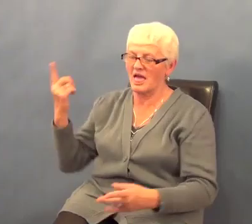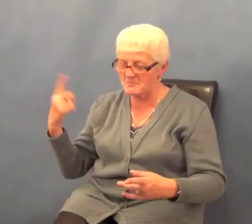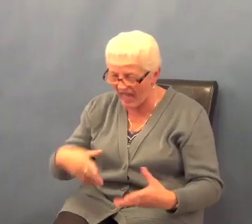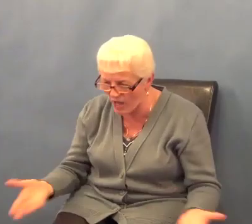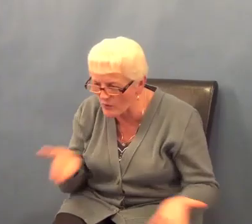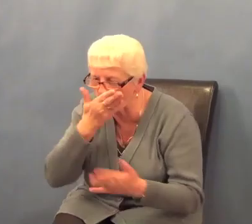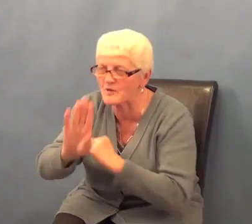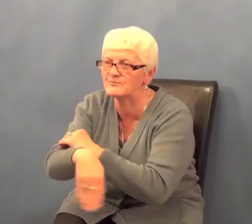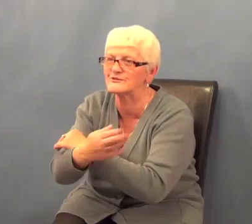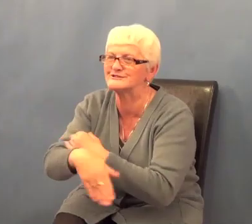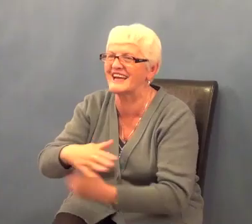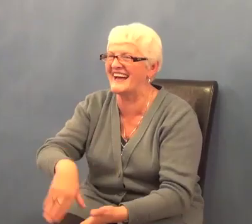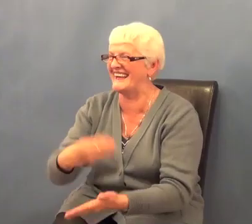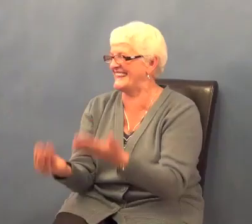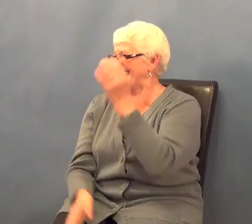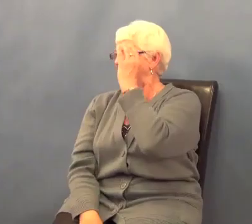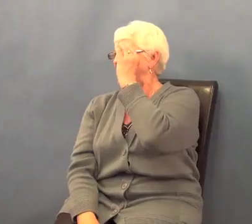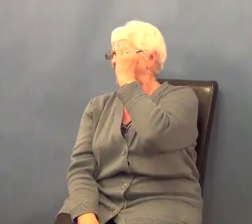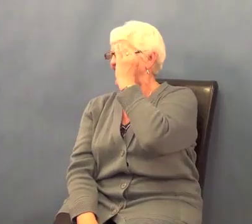Ta osoba wraca i widzi, że miska jest pusta.